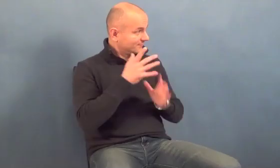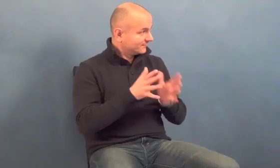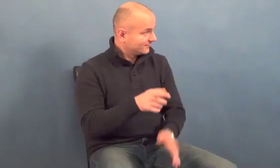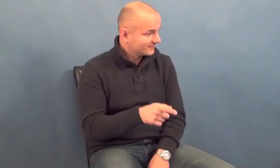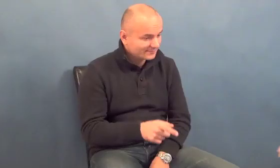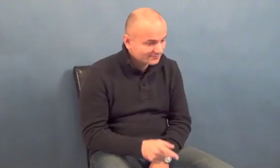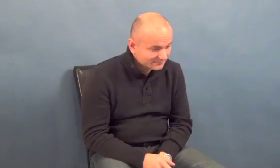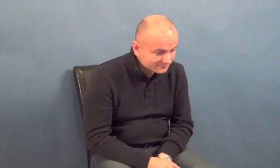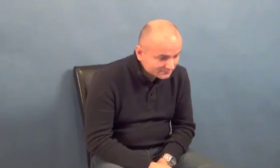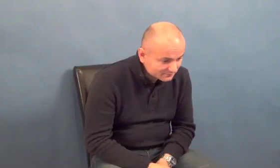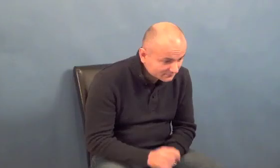Ja mam to zamigać?